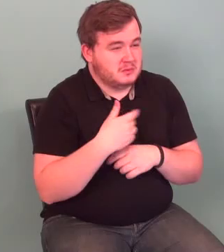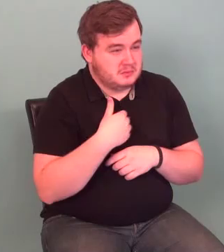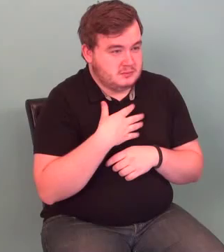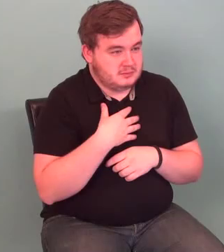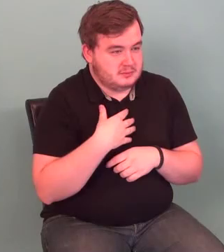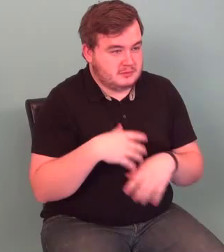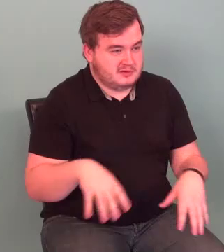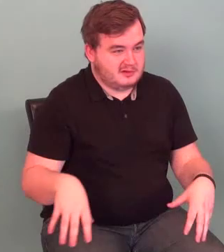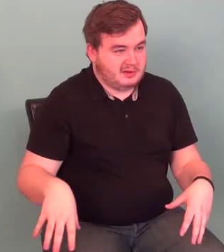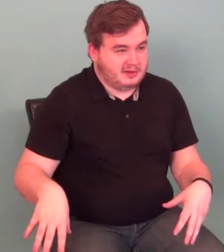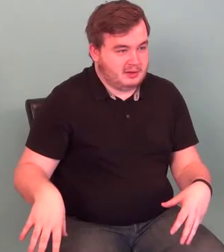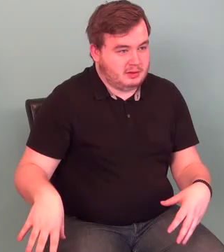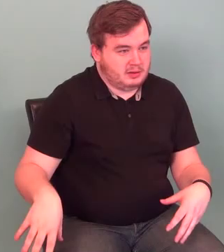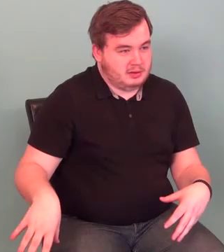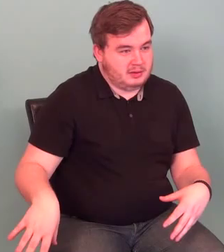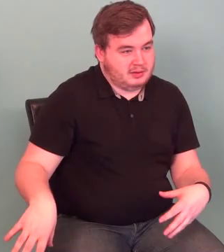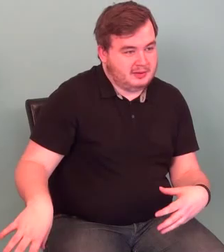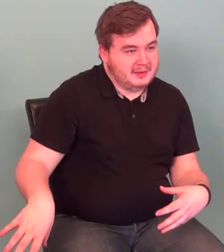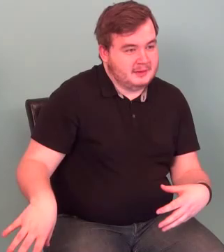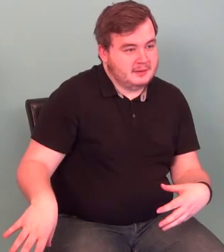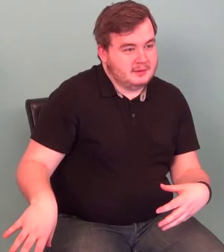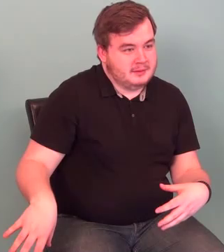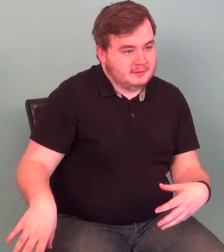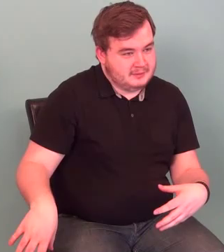Ja będę wykończony.